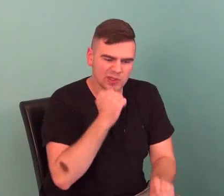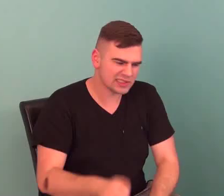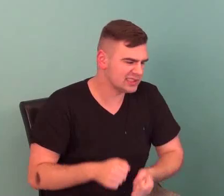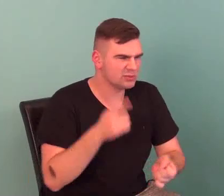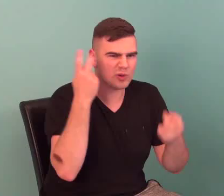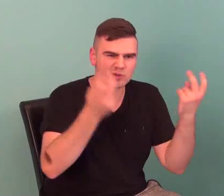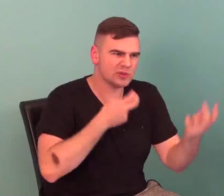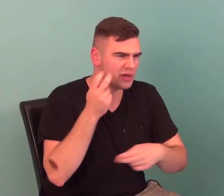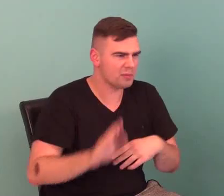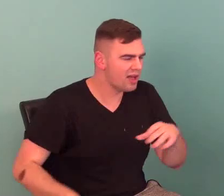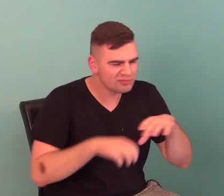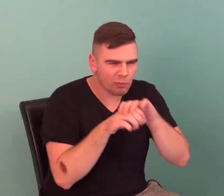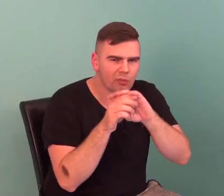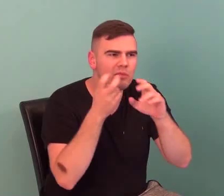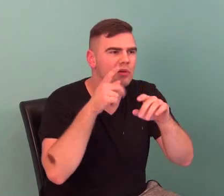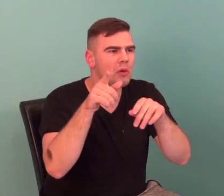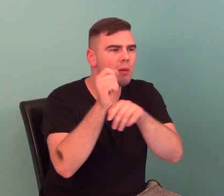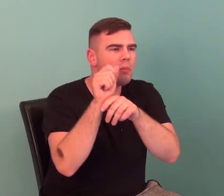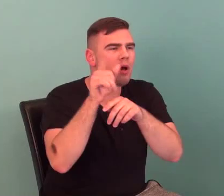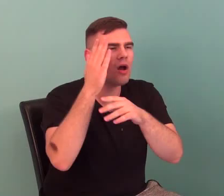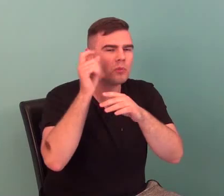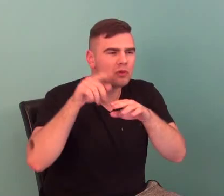Szuka, szuka, a pies ze słoikiem na głowie wygląda za okno.